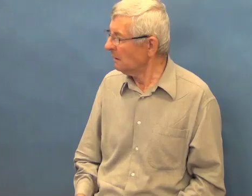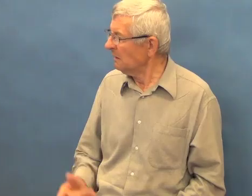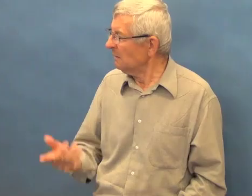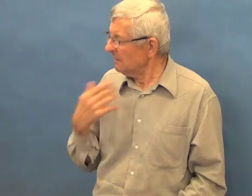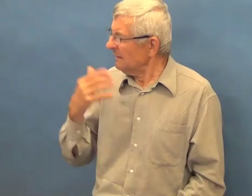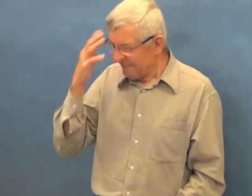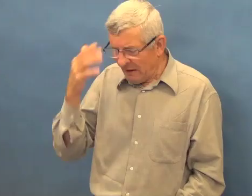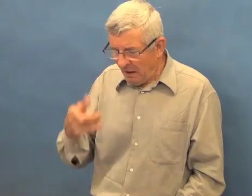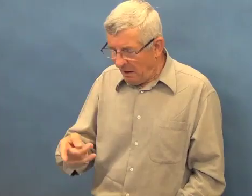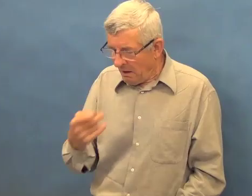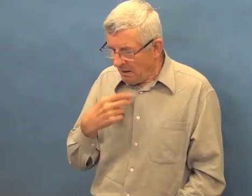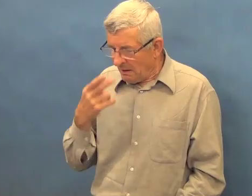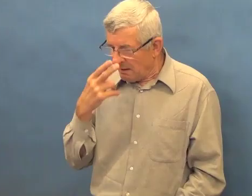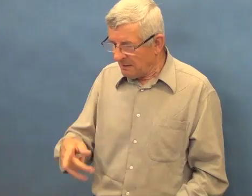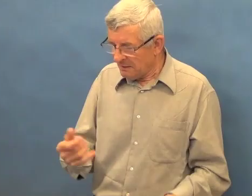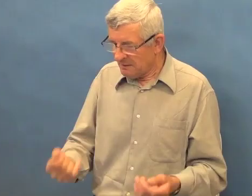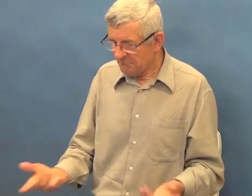Ja wiem, ale widzę, że to jest trudne.